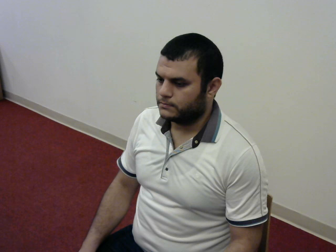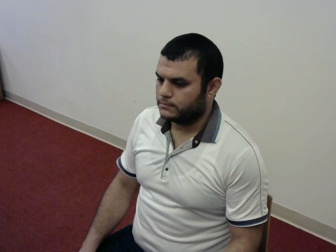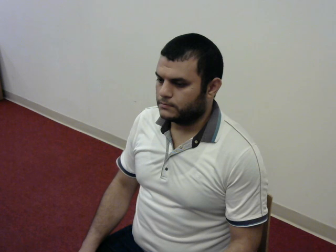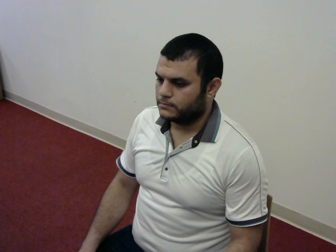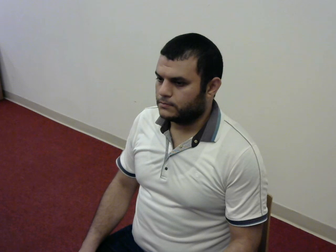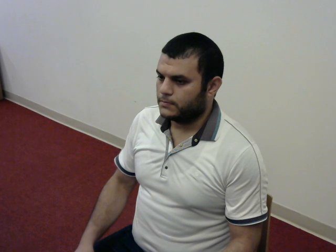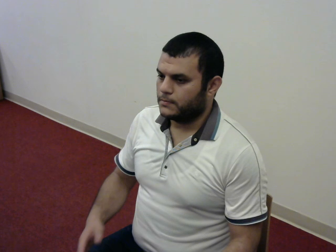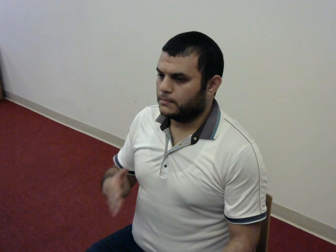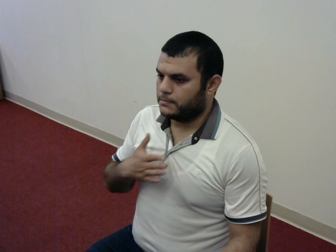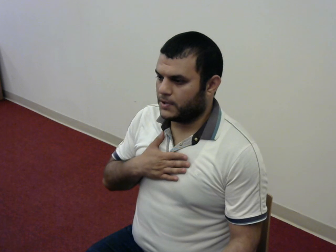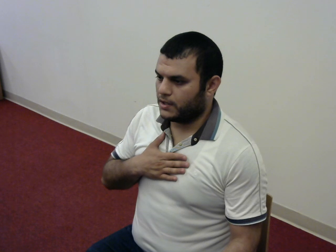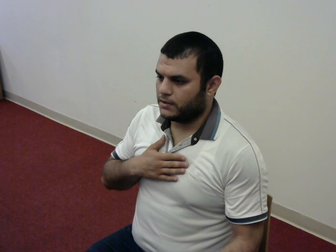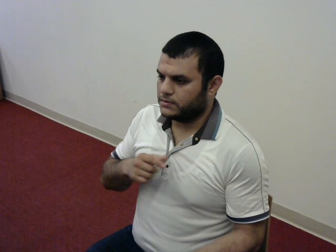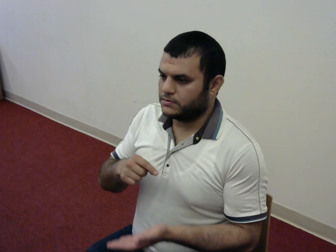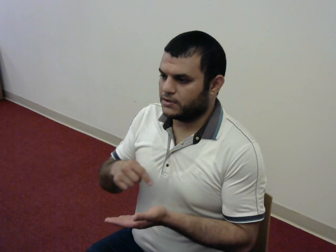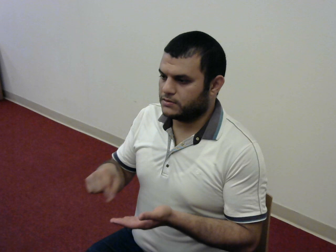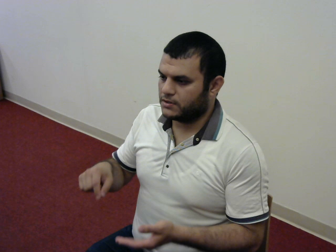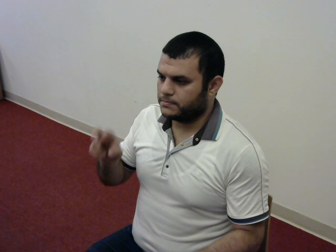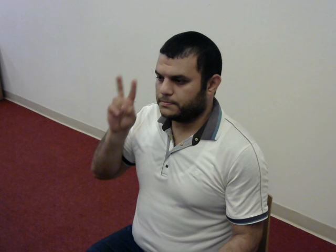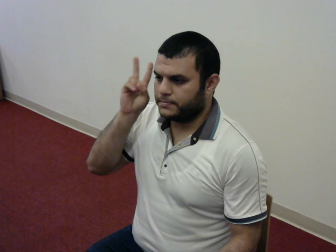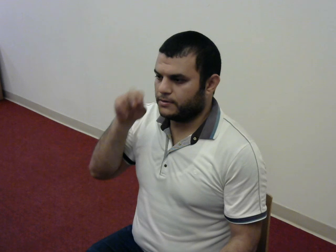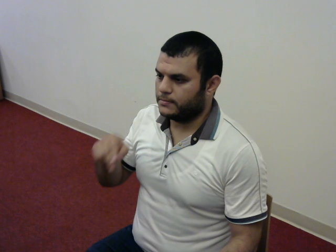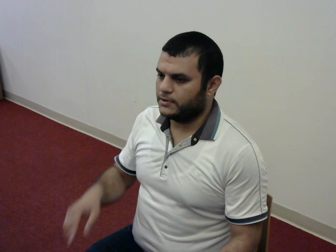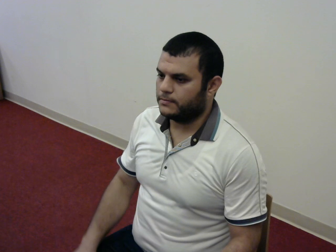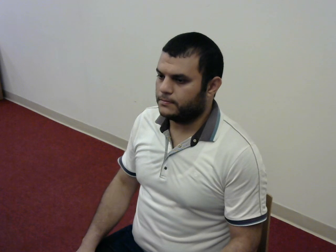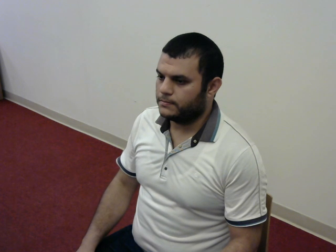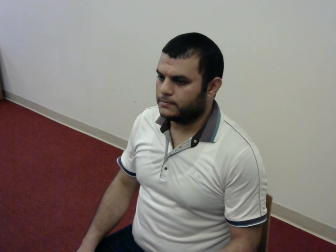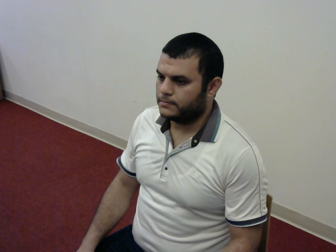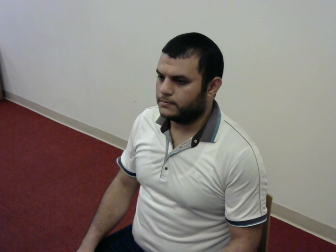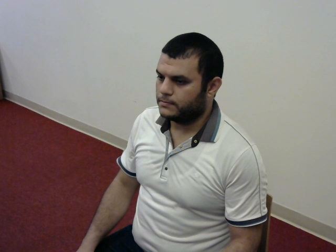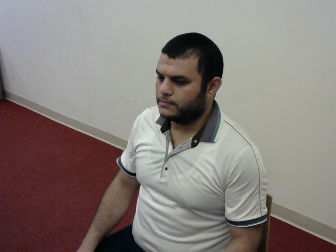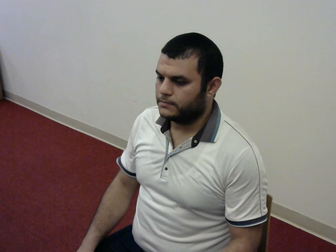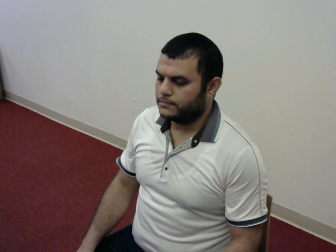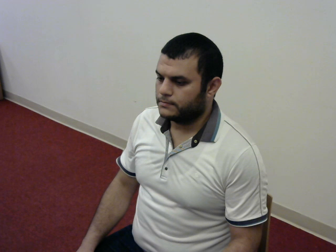Mən yaza bilmirəm